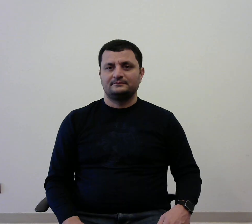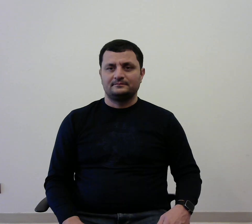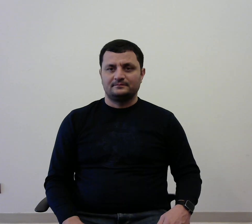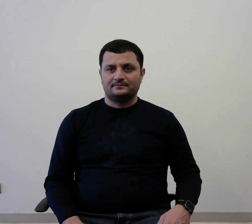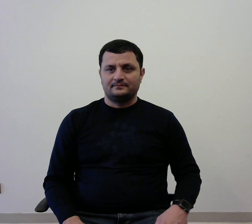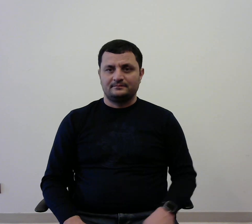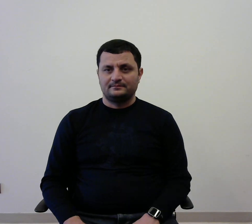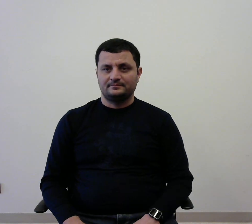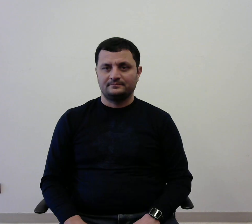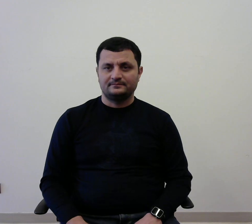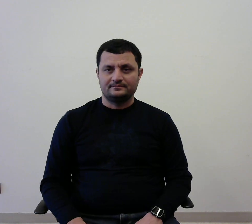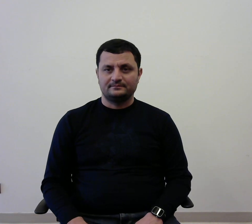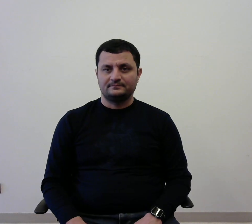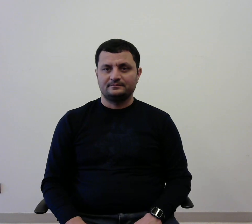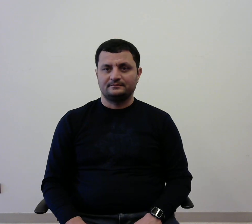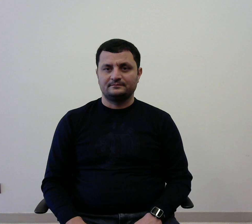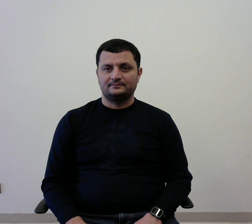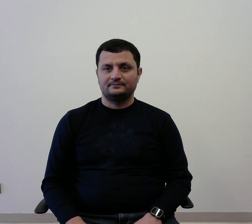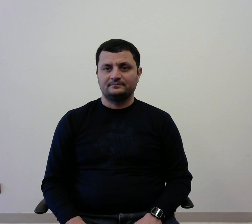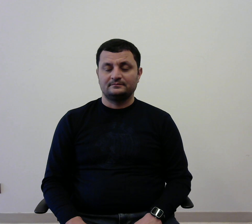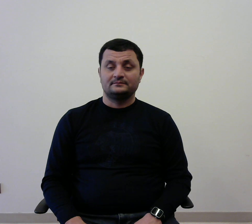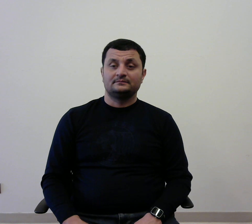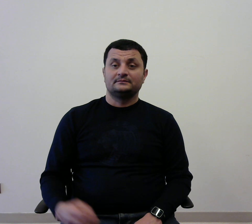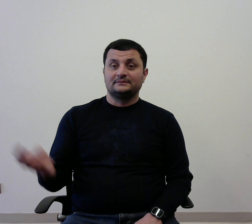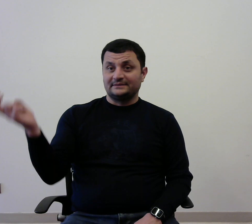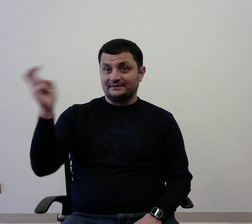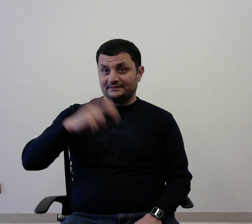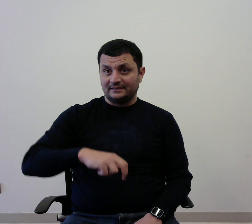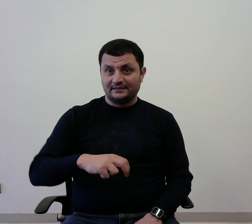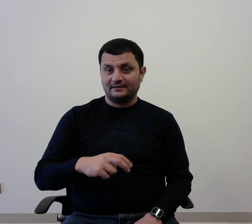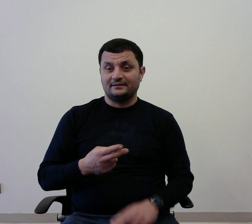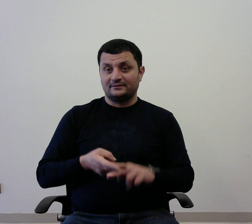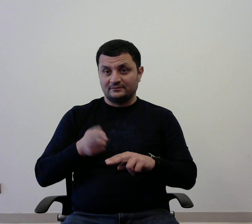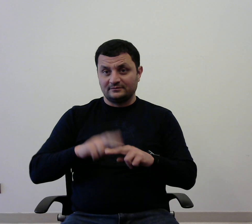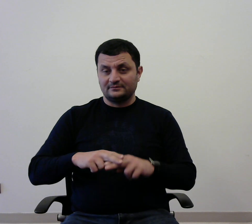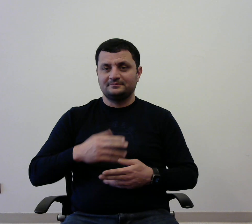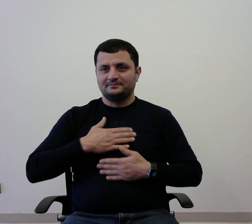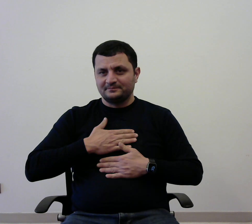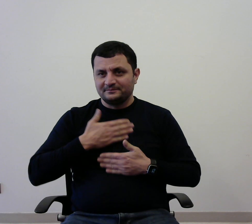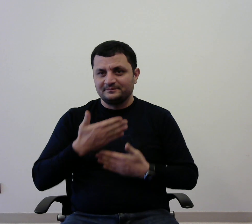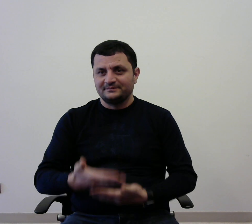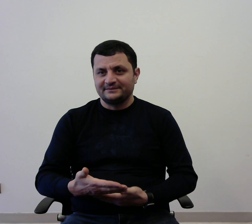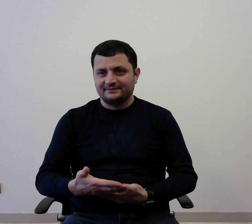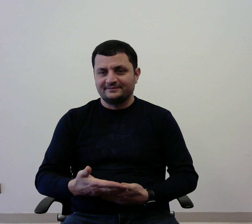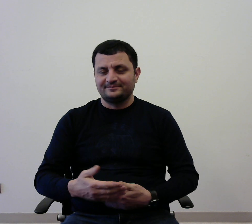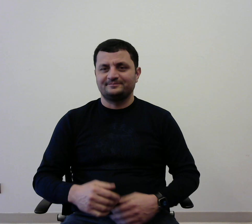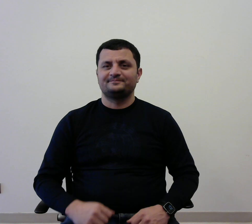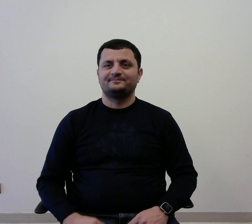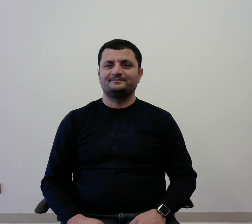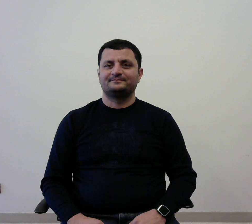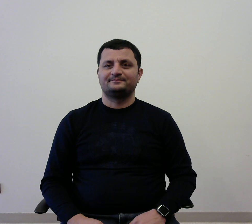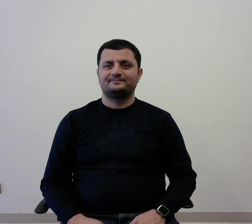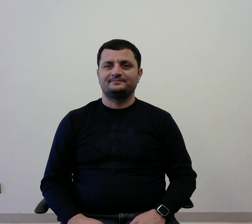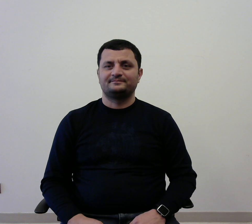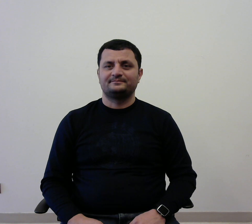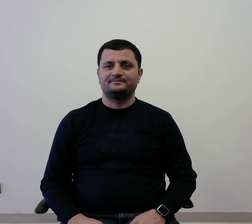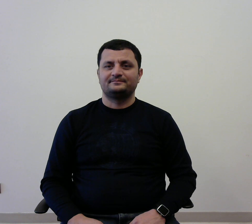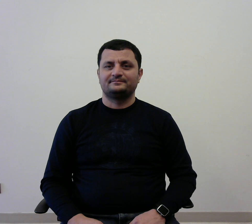Gəldiyinizə görə minnətdaram